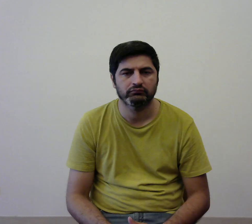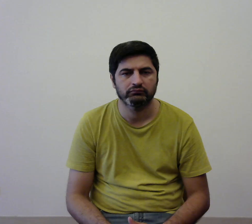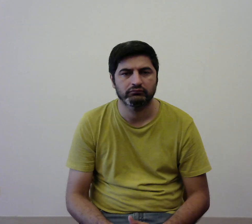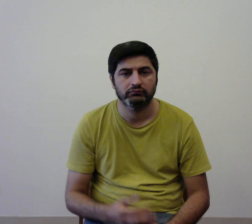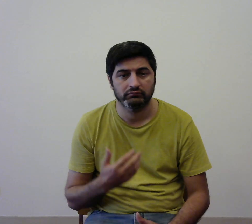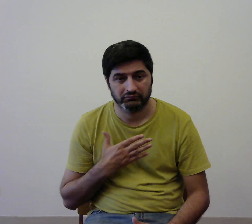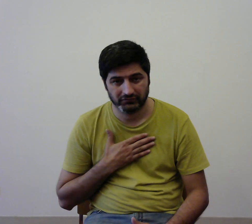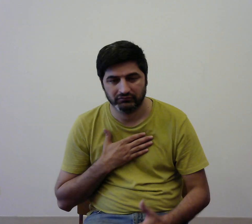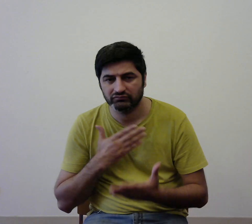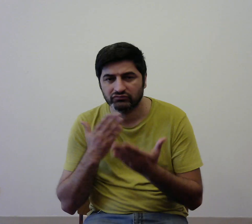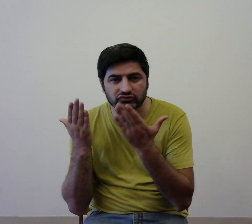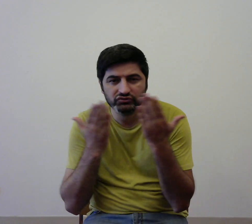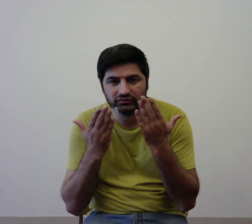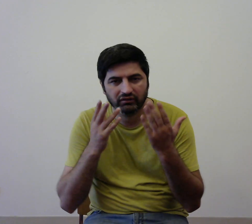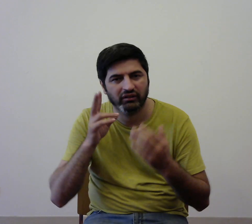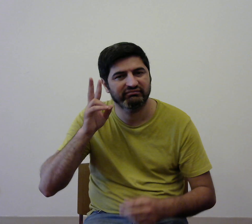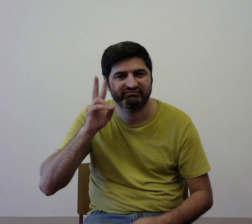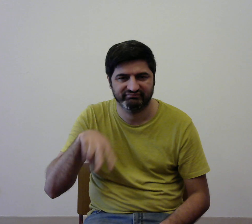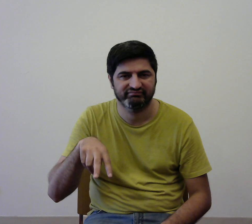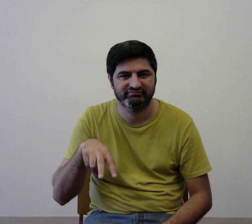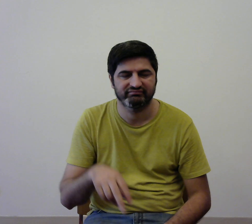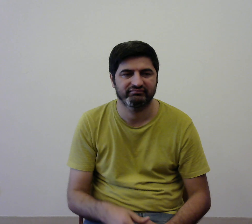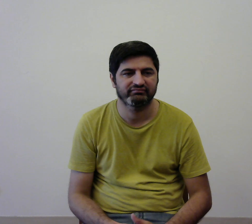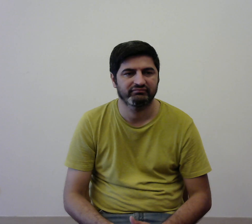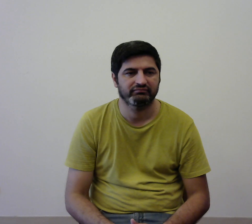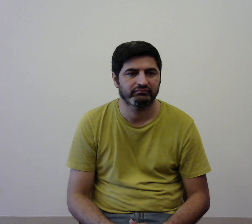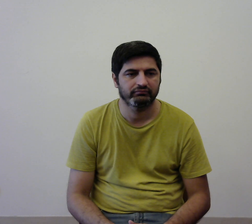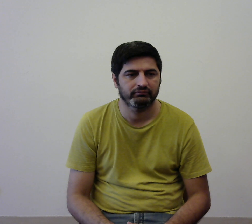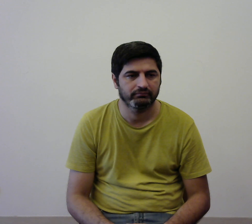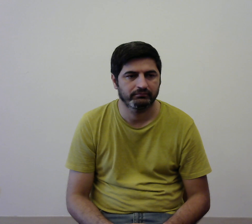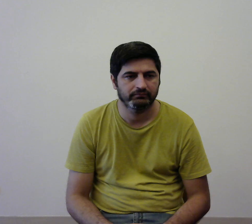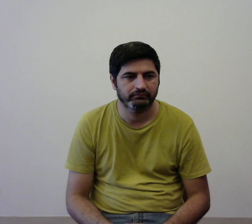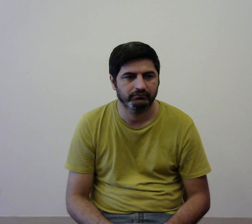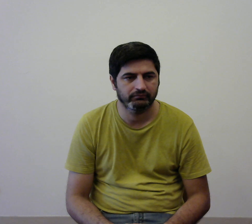Mən oxuya bilmirəm